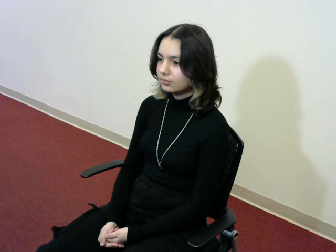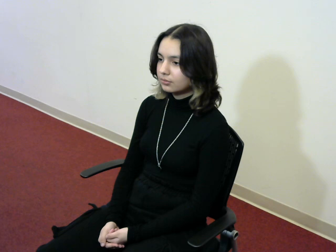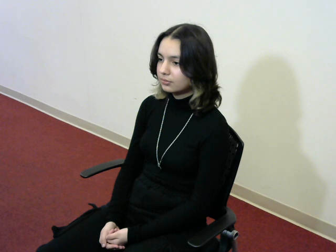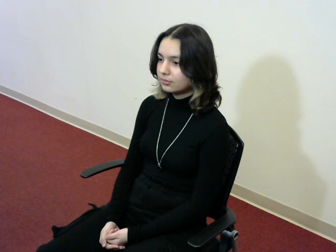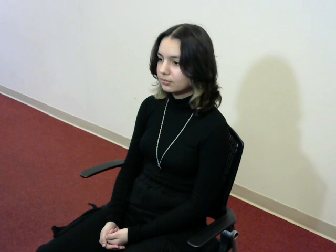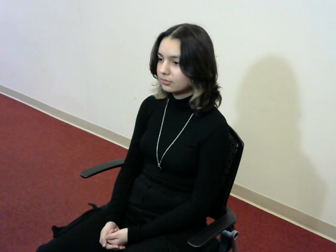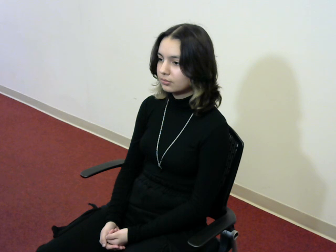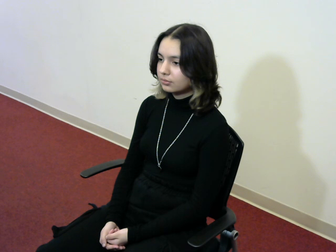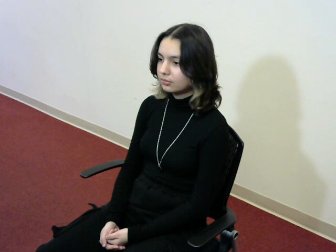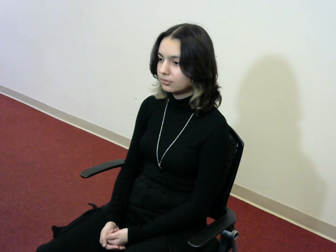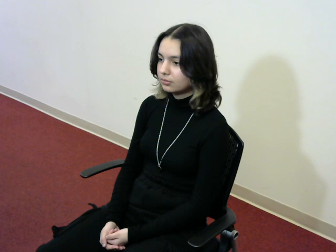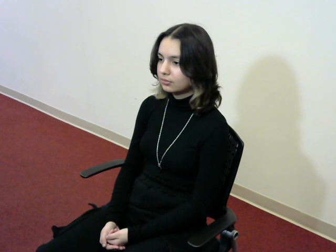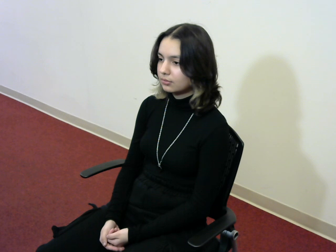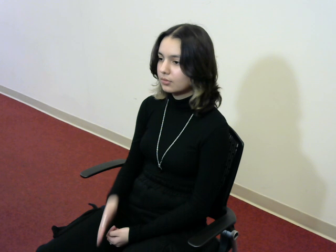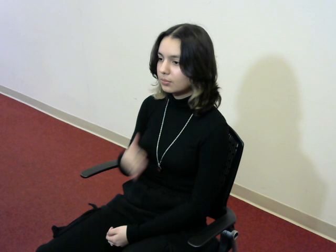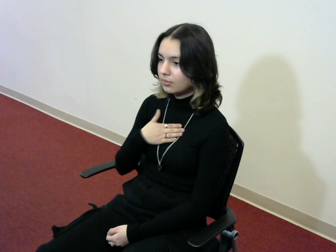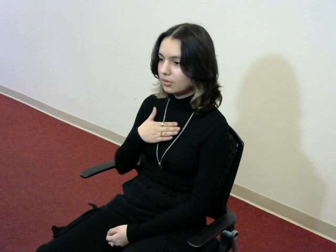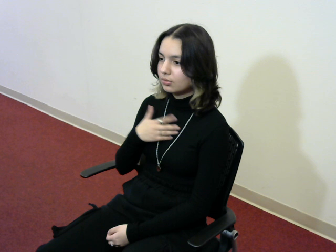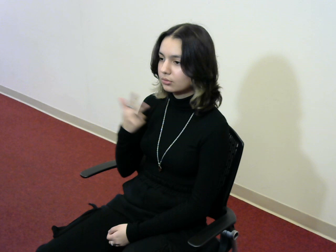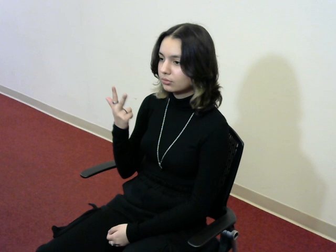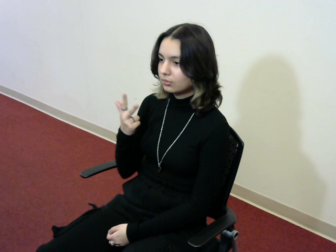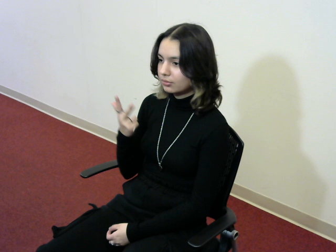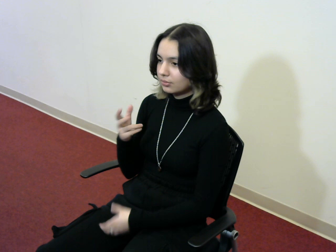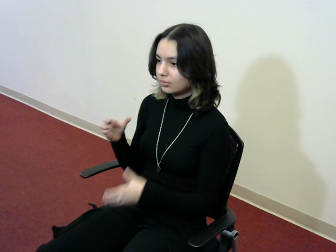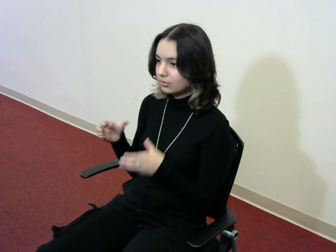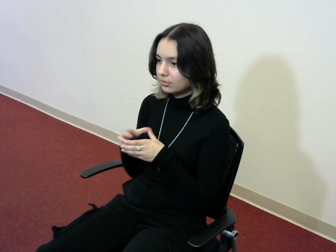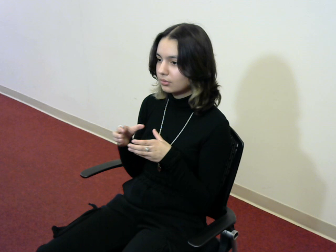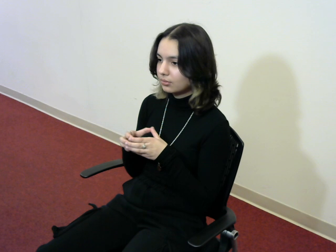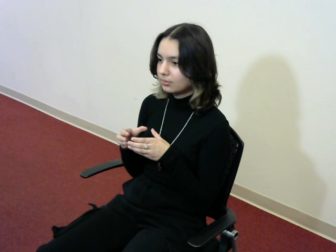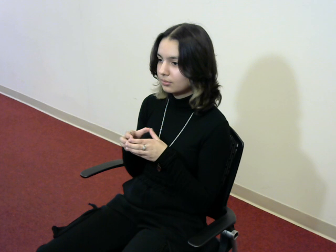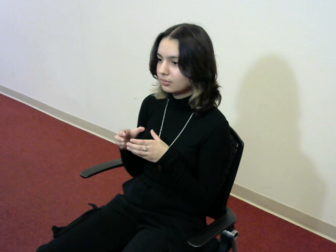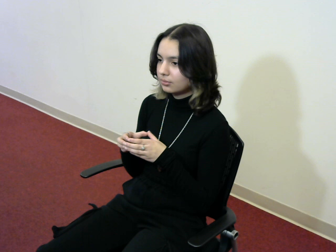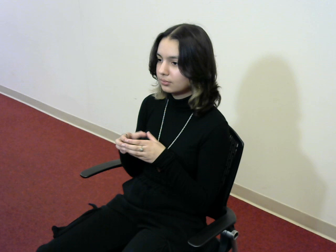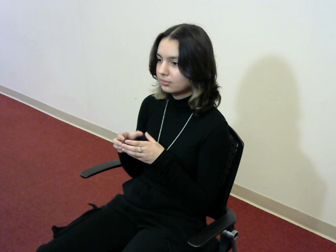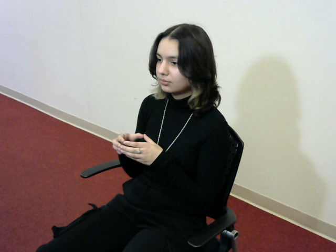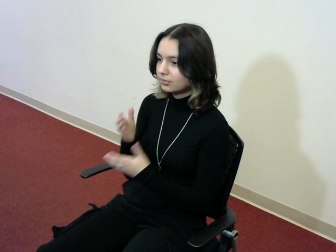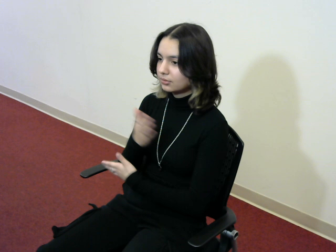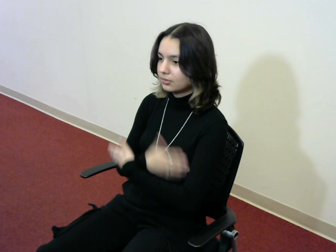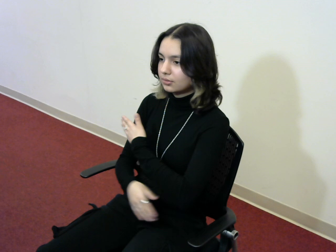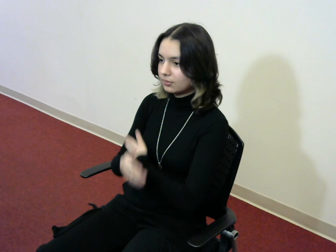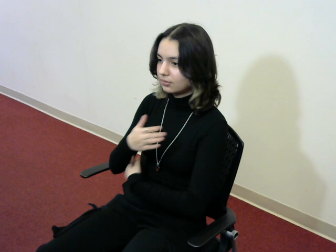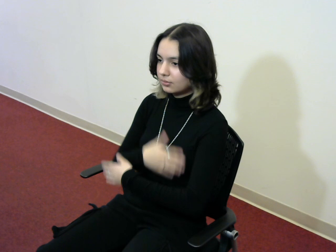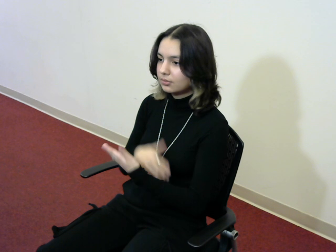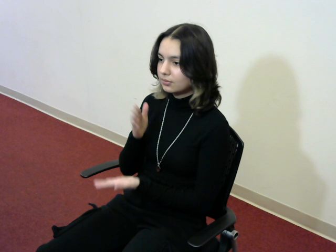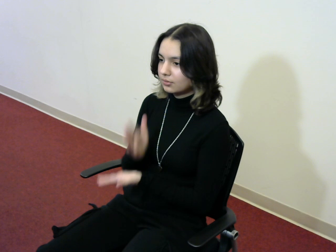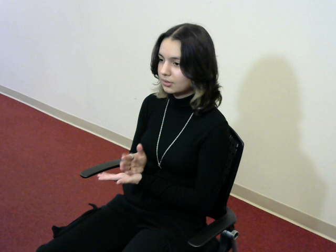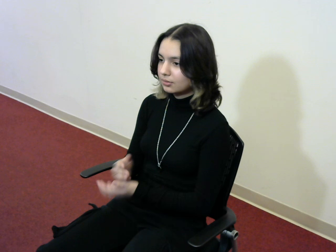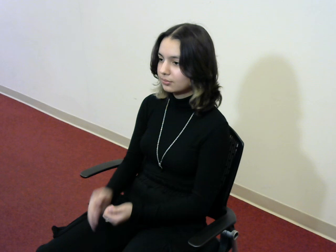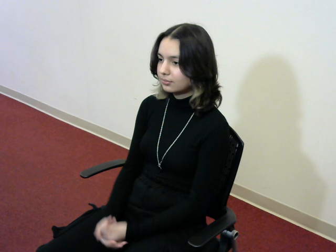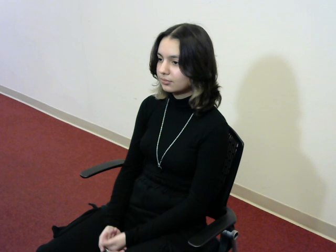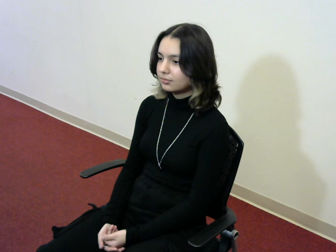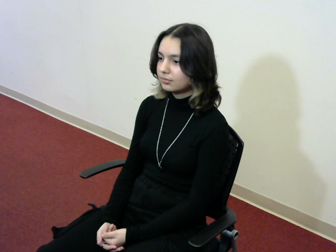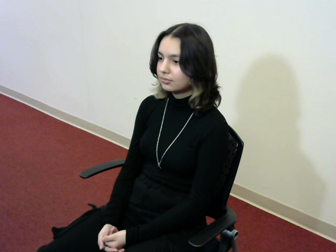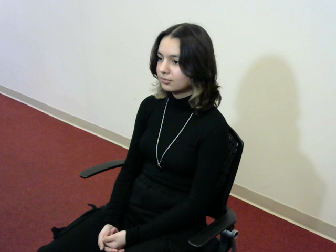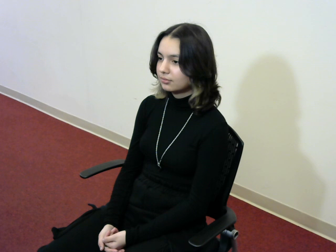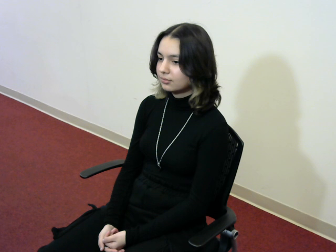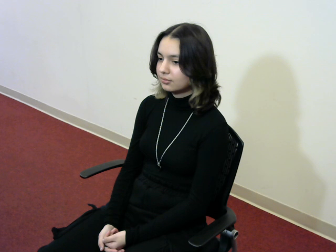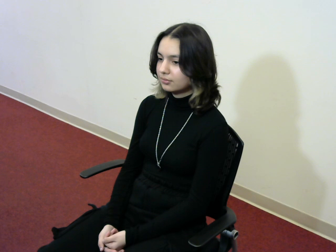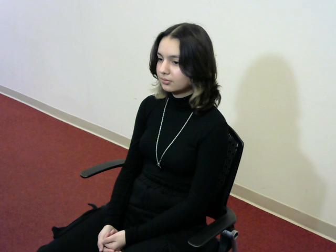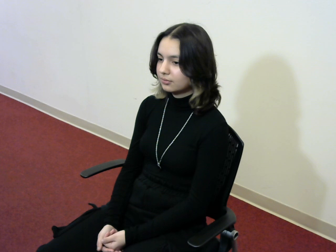Mənim üçünücü dərəcə əlilliyim var